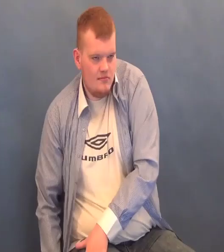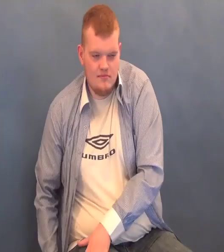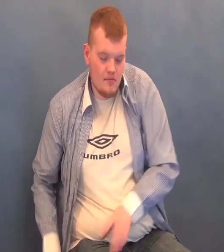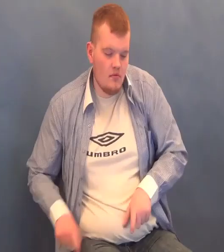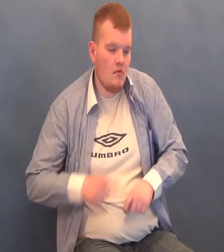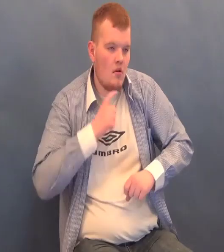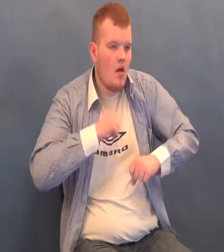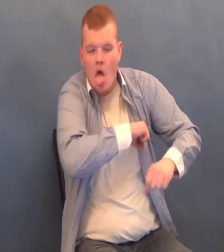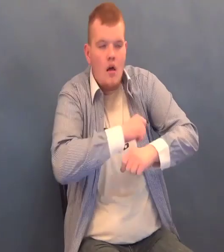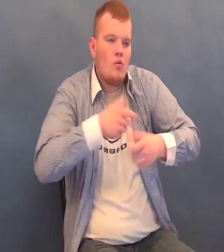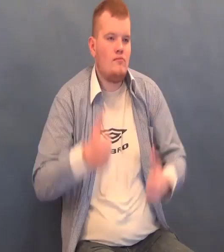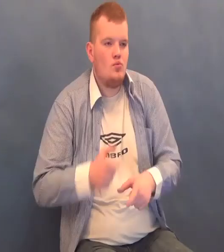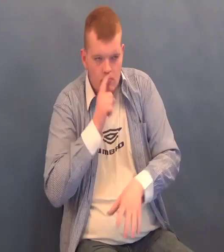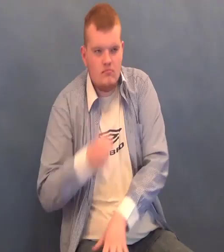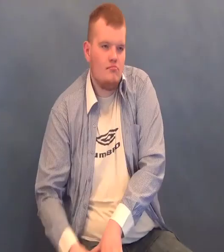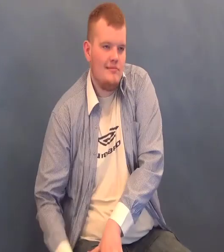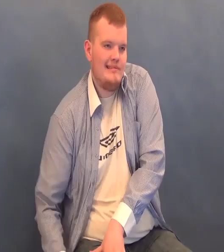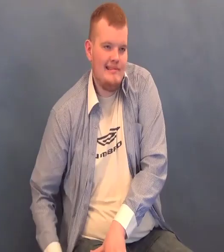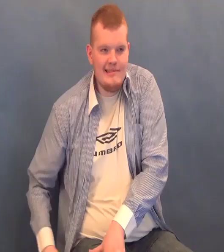Nie ruszać się, tylko siedzieć spokojnie i piłować.